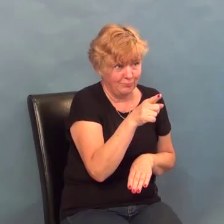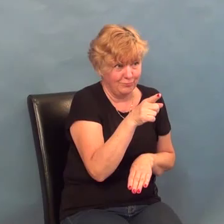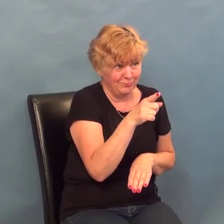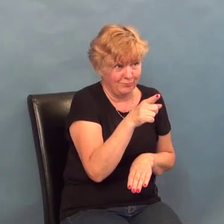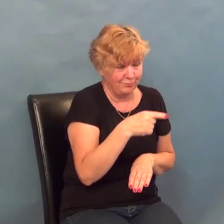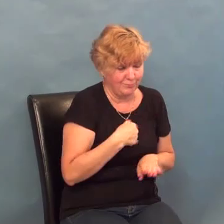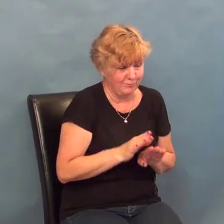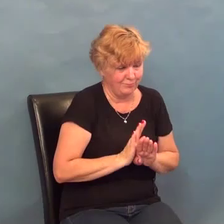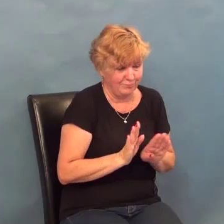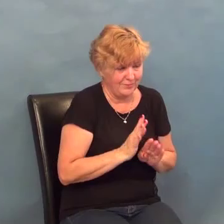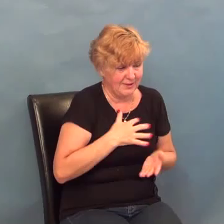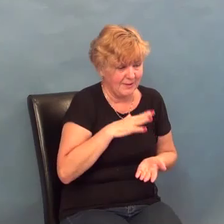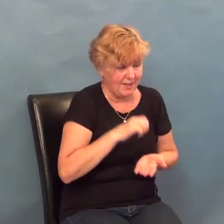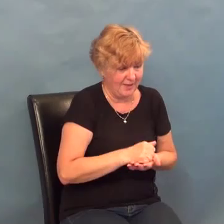Ja nie, ja jestem zajęta.